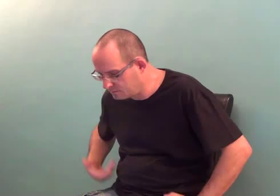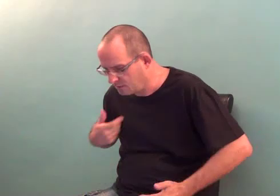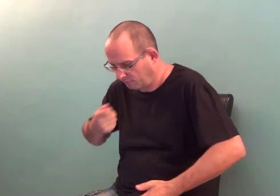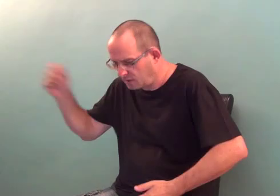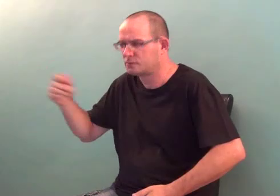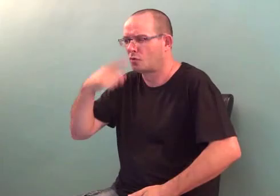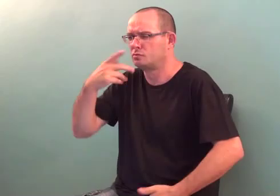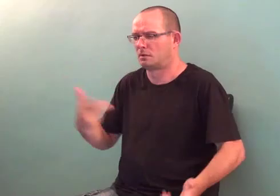Wyjeżdżam do Olsztyna.